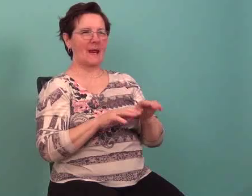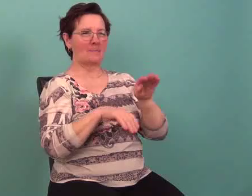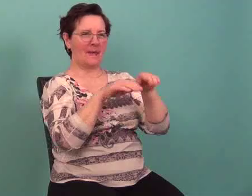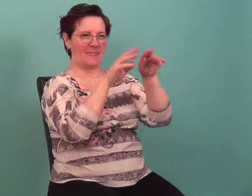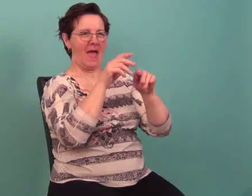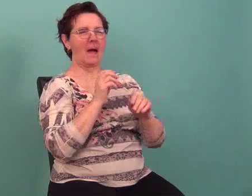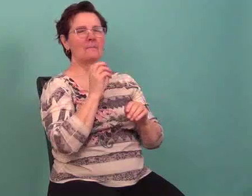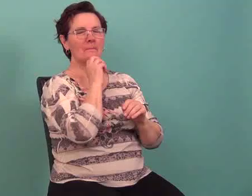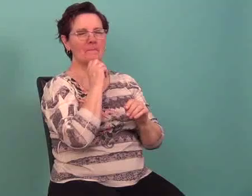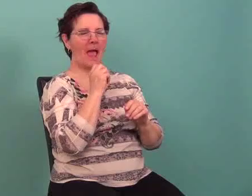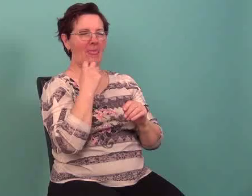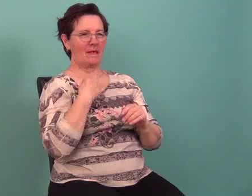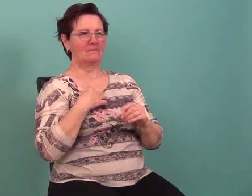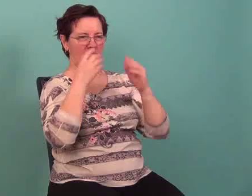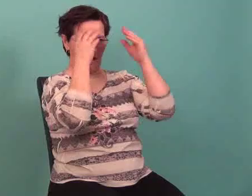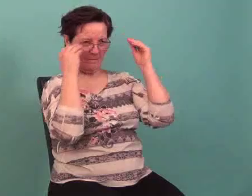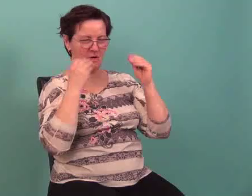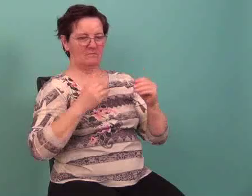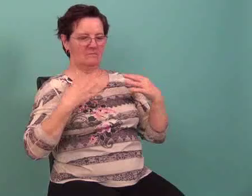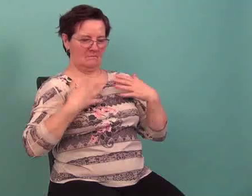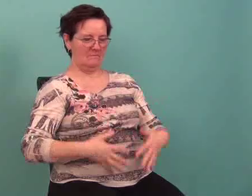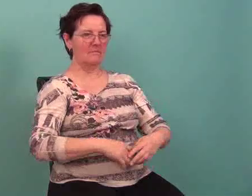Pan w kapeluszu i ubrany w fartuch.